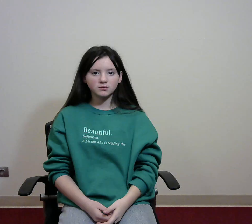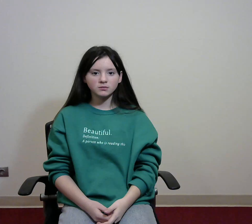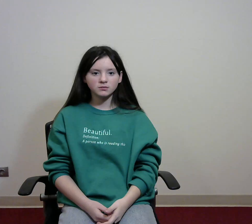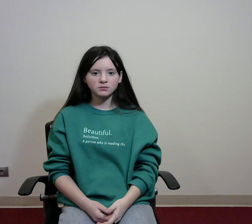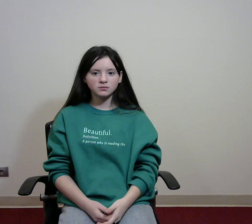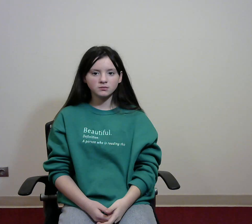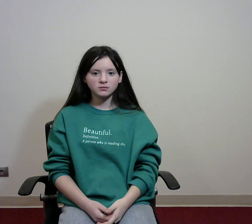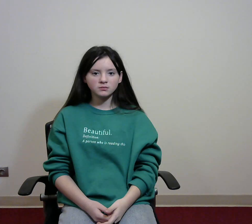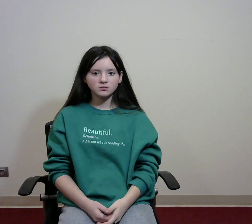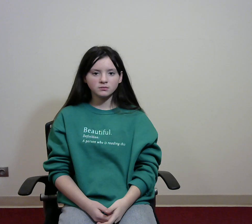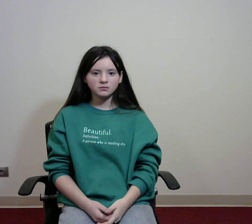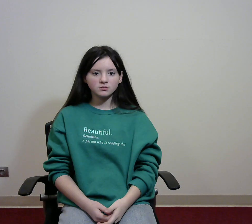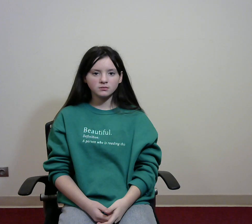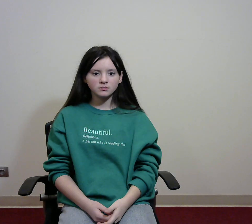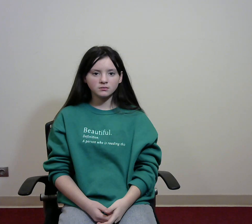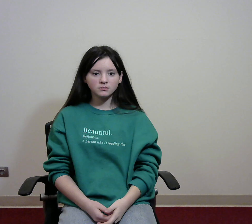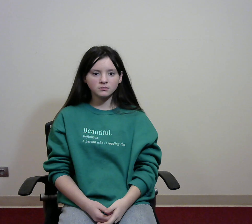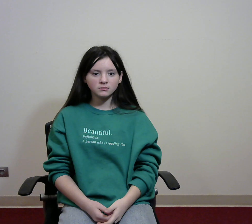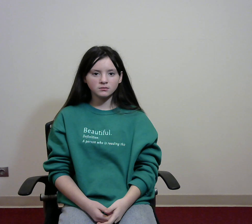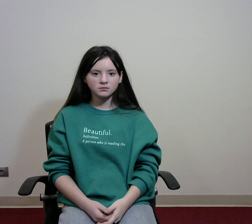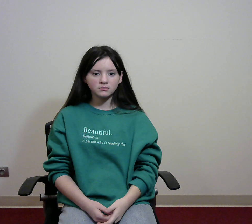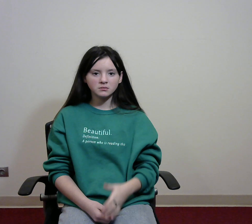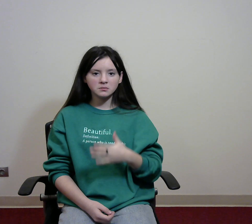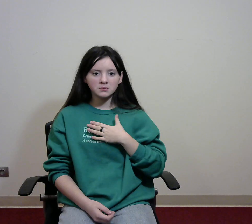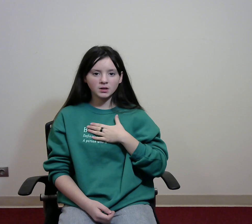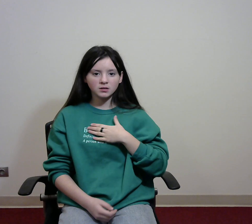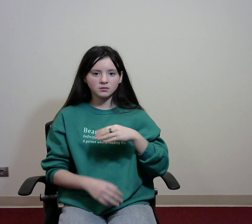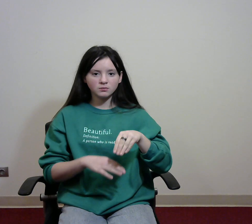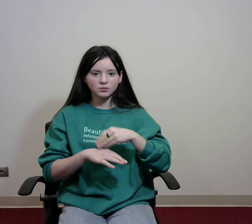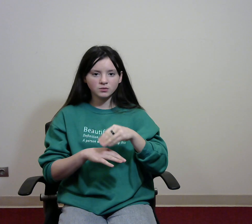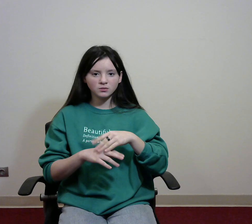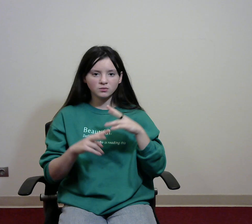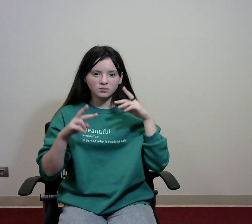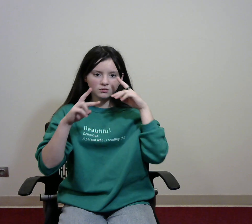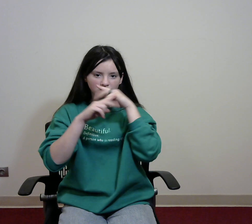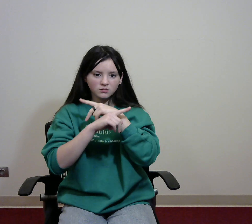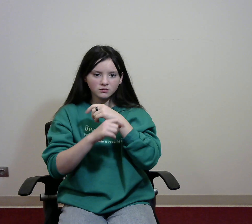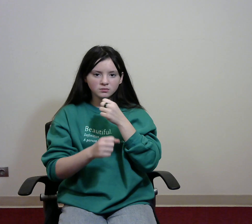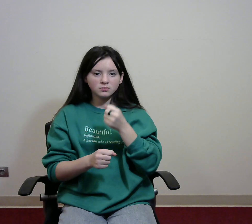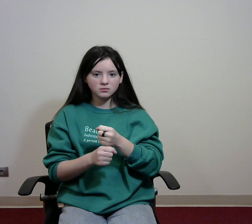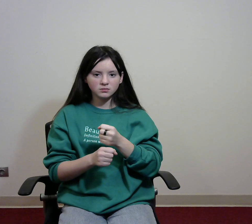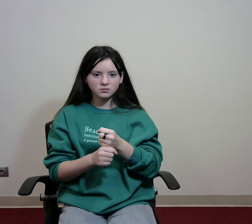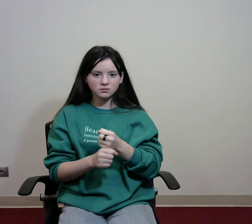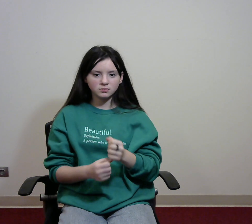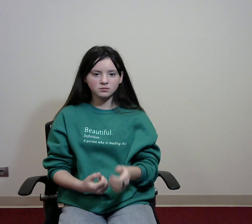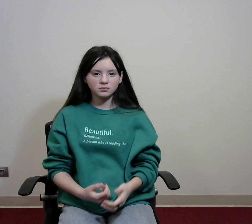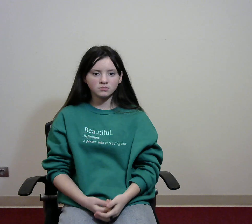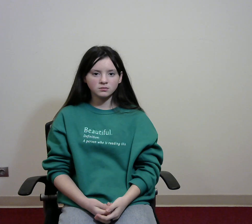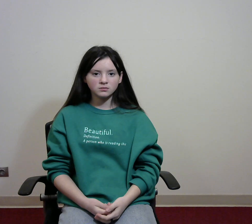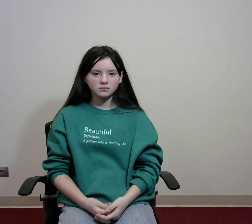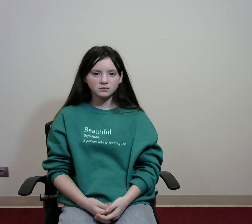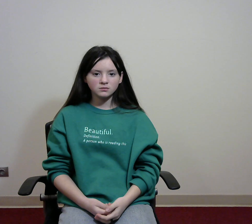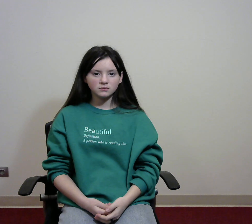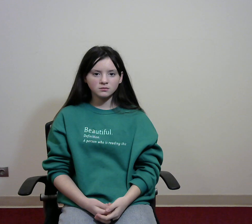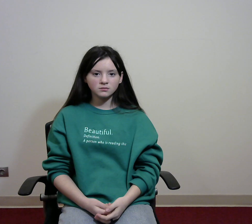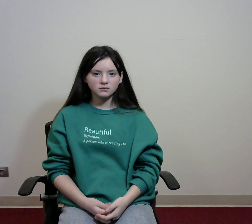Mənim həyat yoldaşım səhv edib